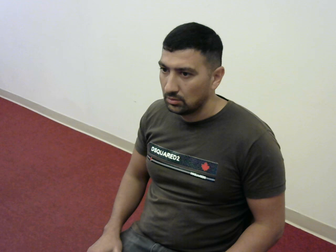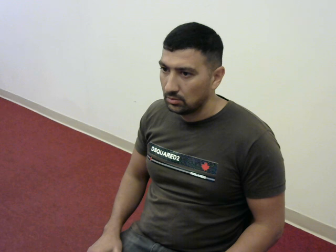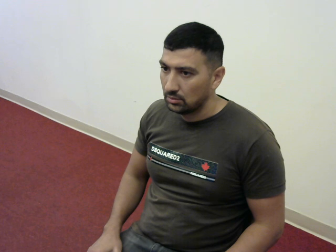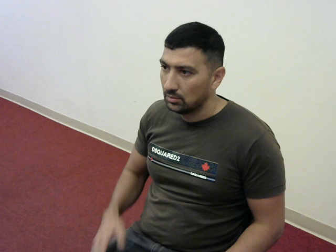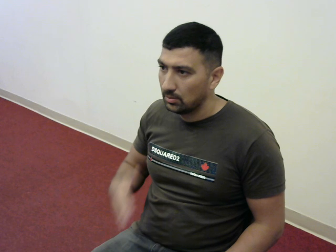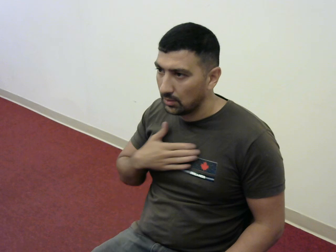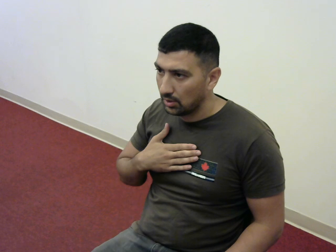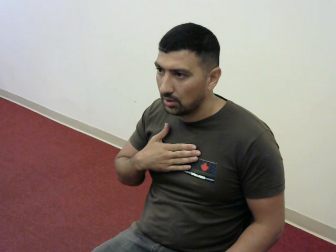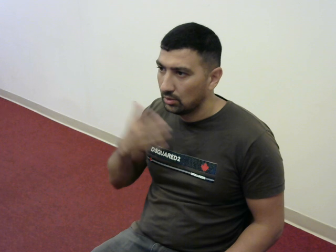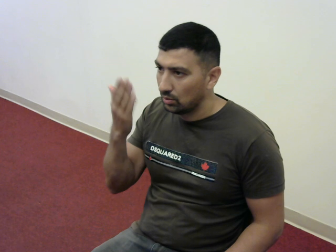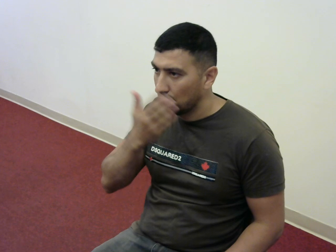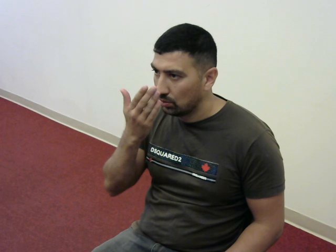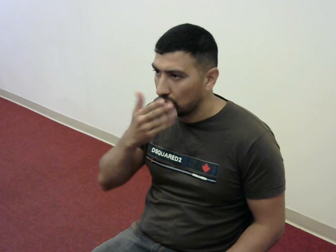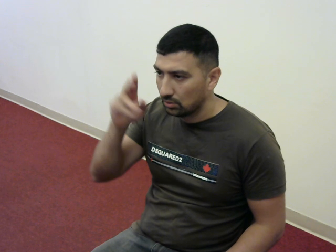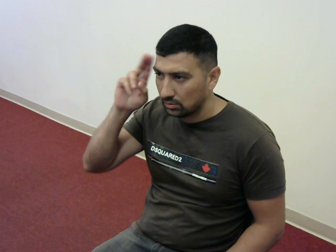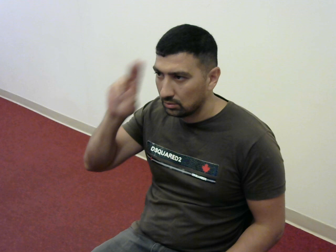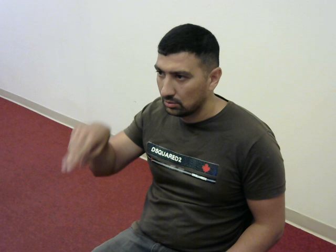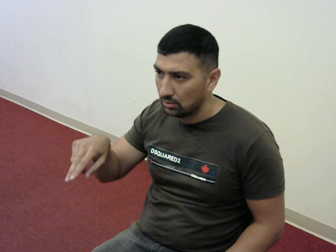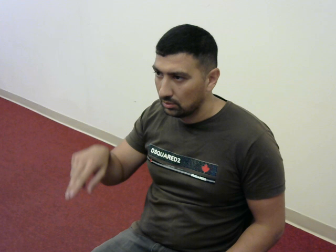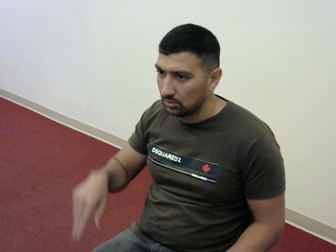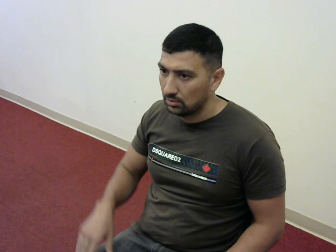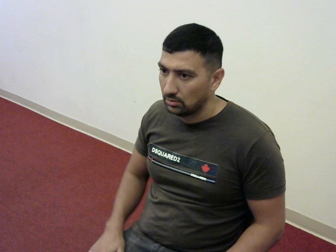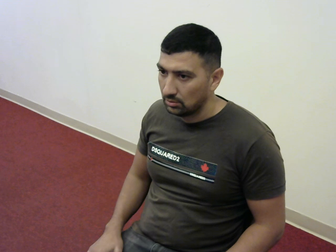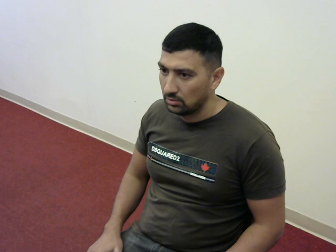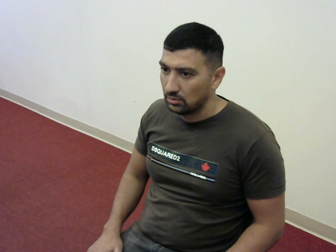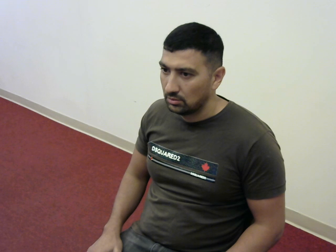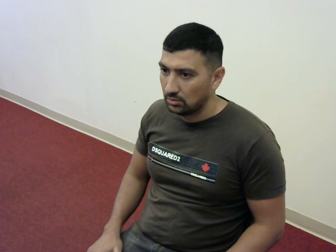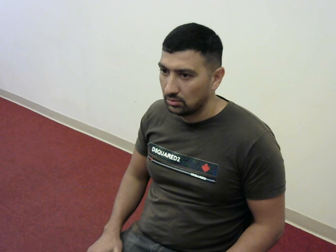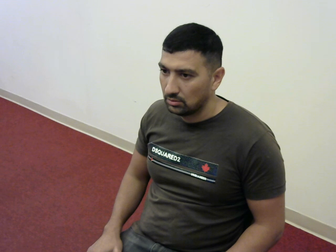Mən oxuya bilmirəm